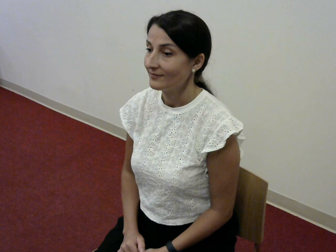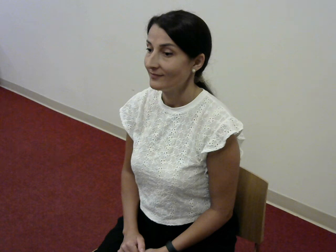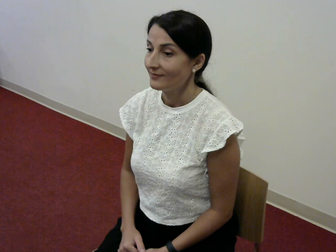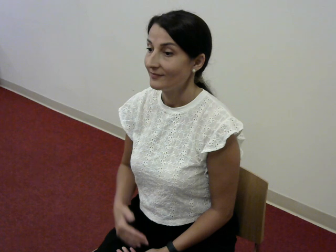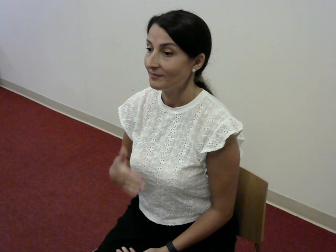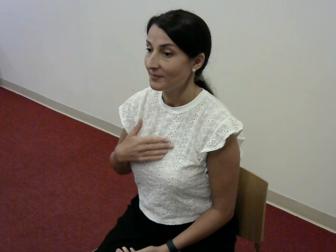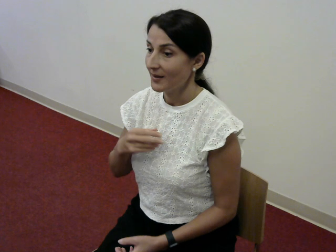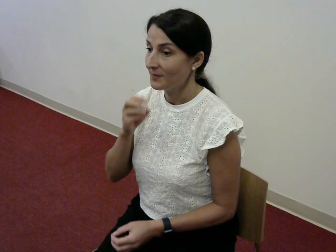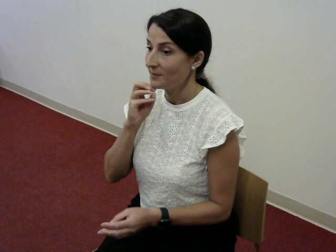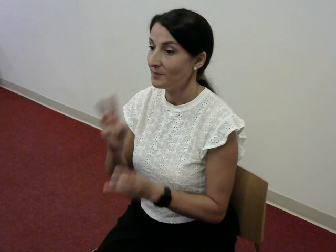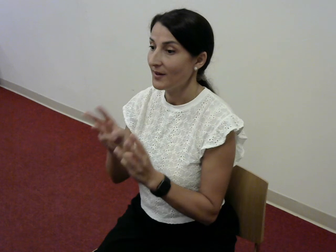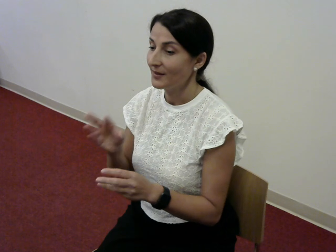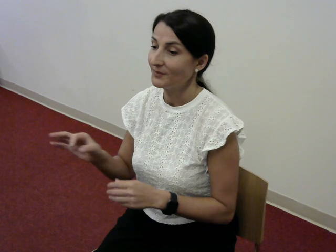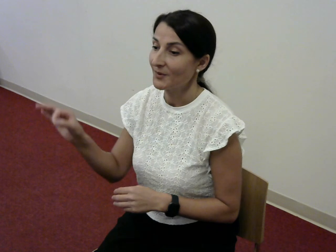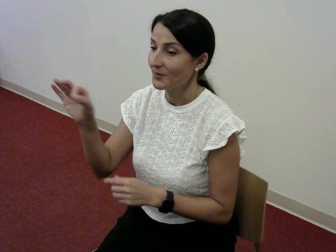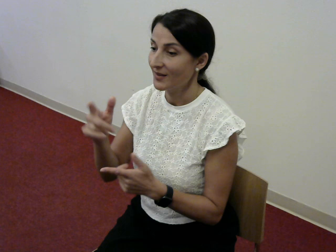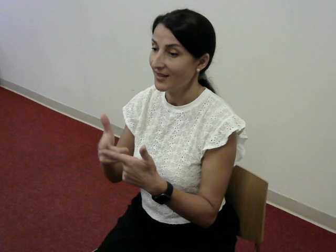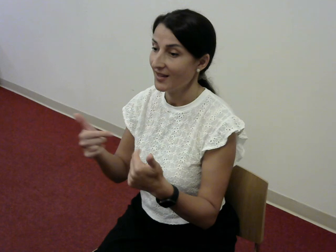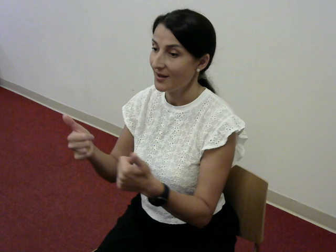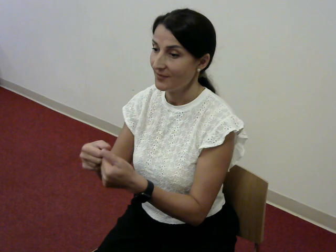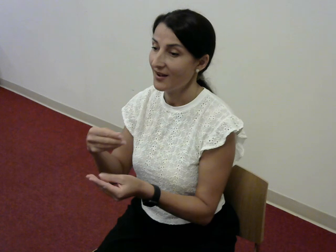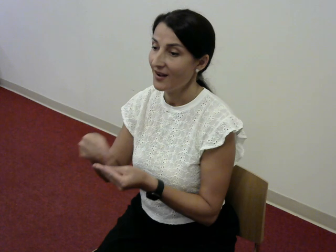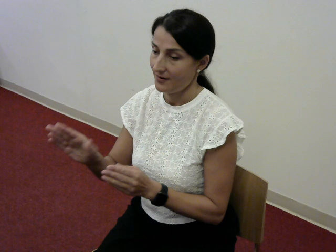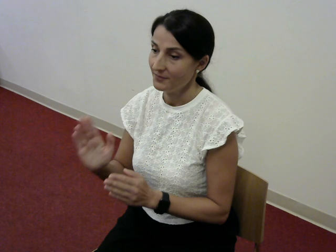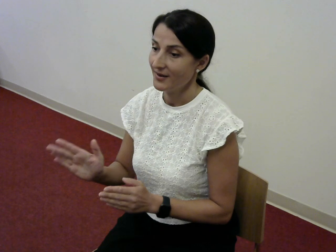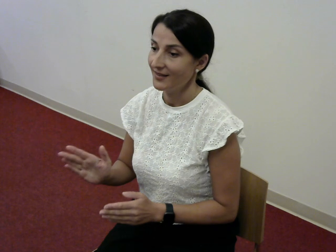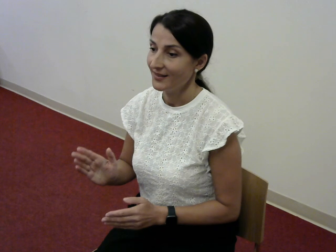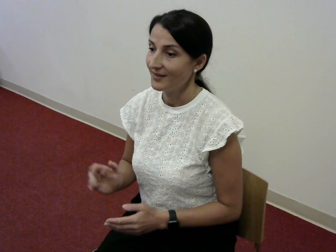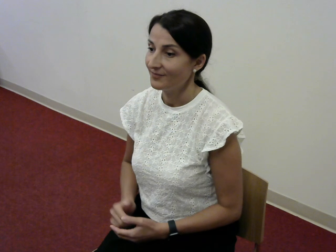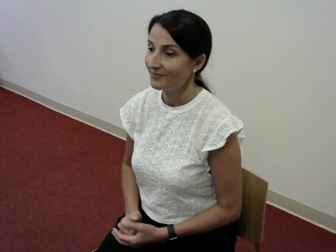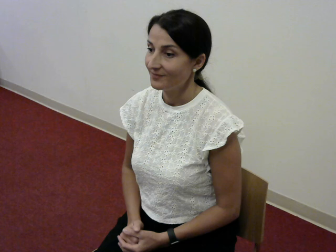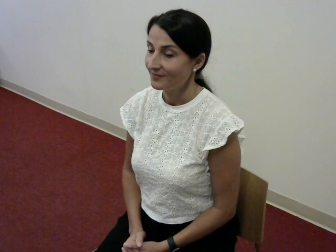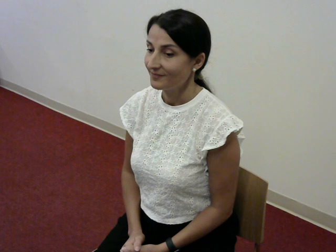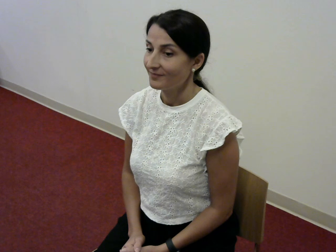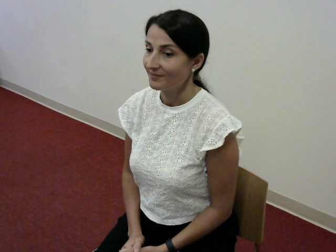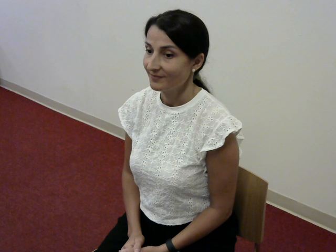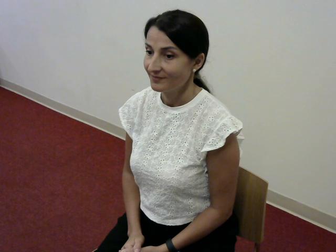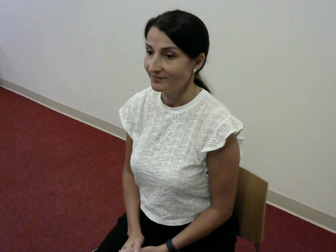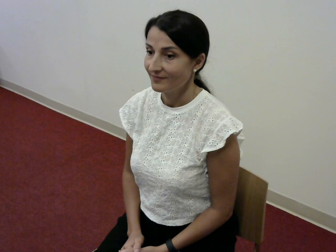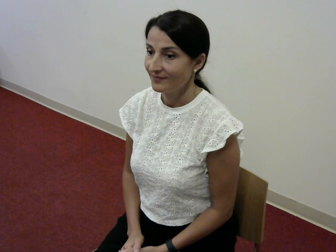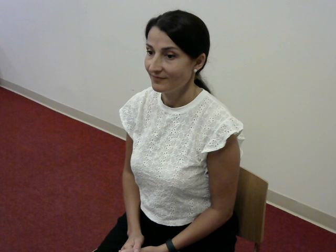Mən mətbəx üçün qab almalıyam